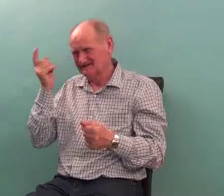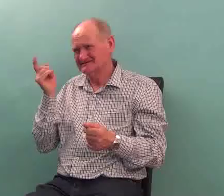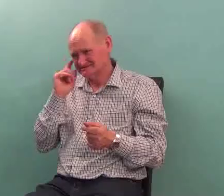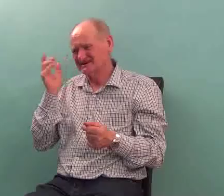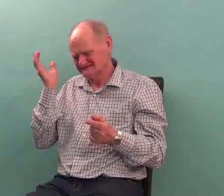Myszka Miki.